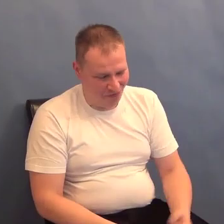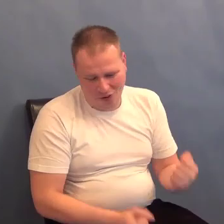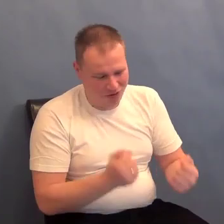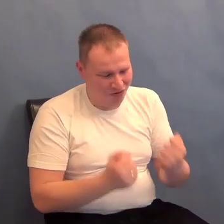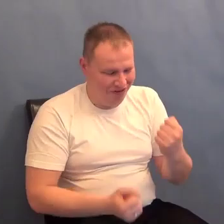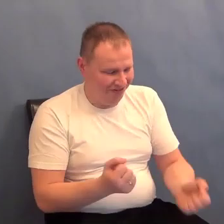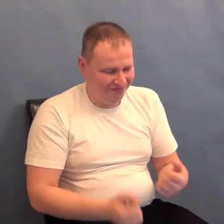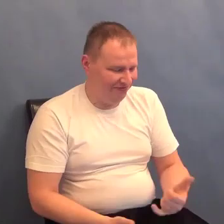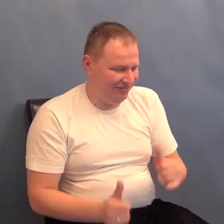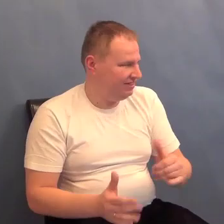Trudno.